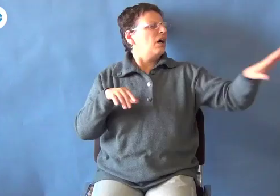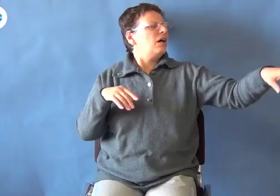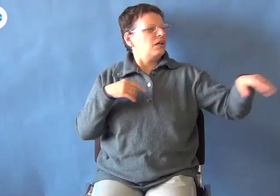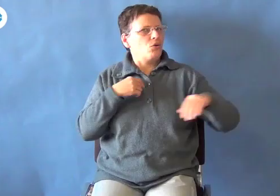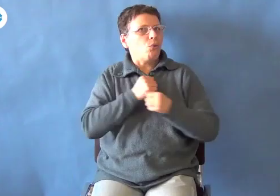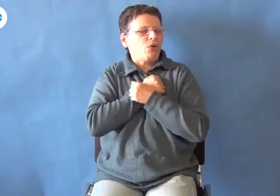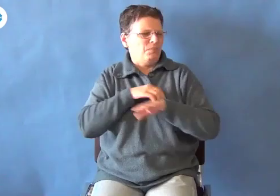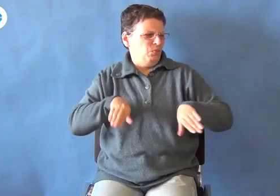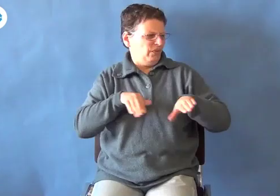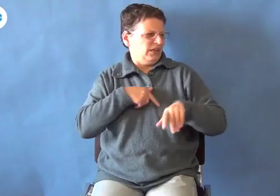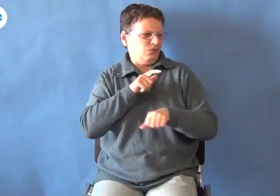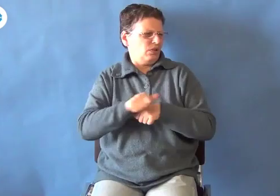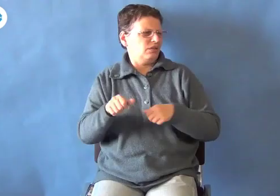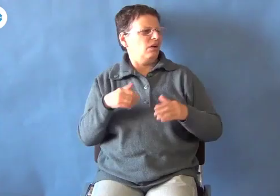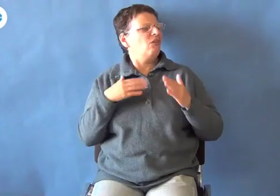Ja nie kocham pływania.